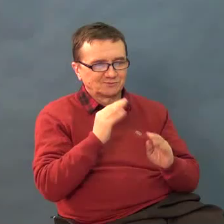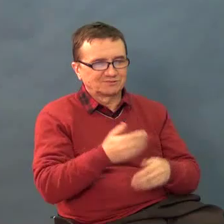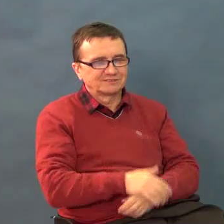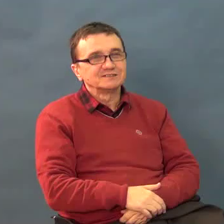W skrócie.